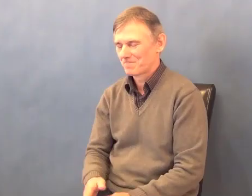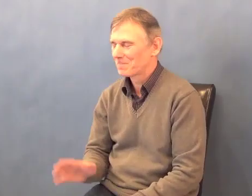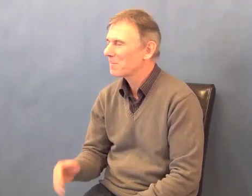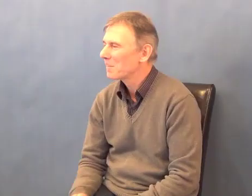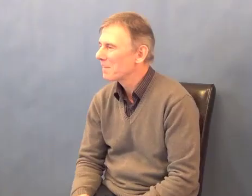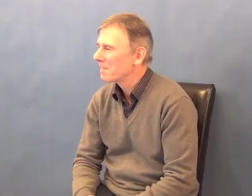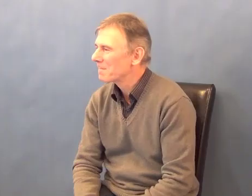Prawda.